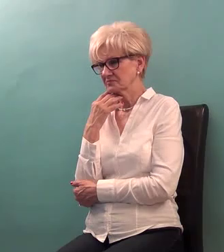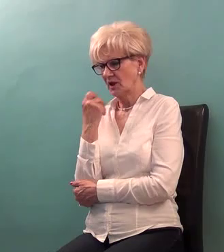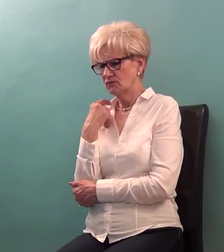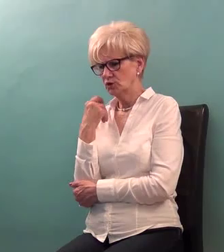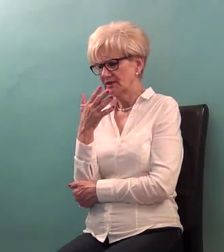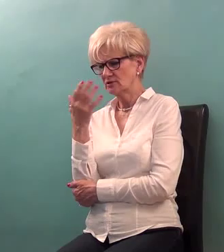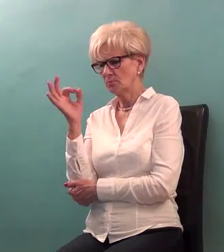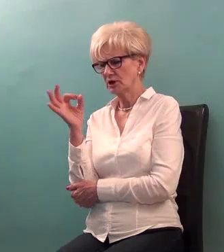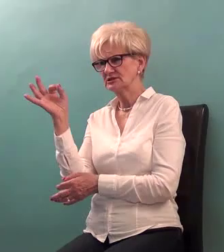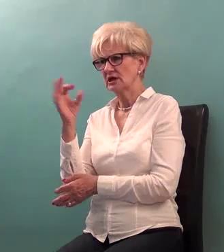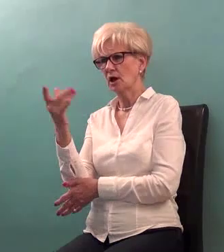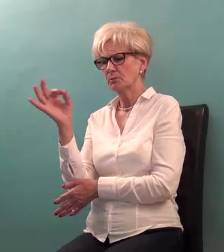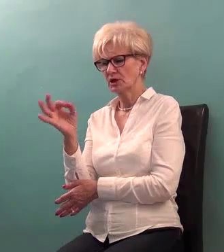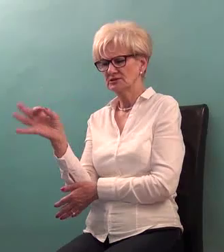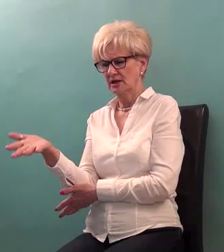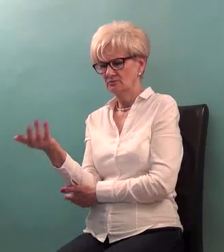Wódka nie ma procentów. Zero procent.